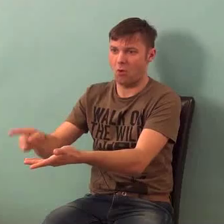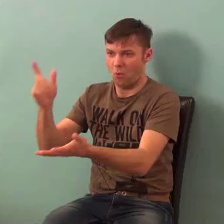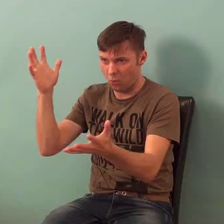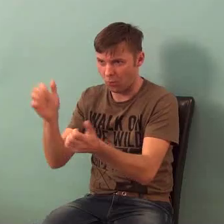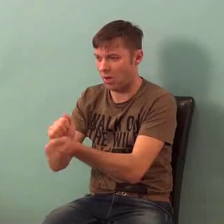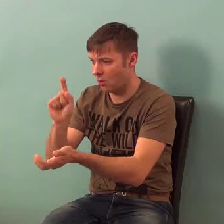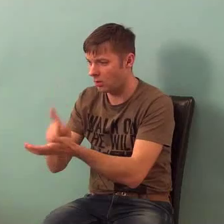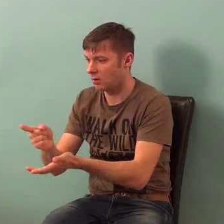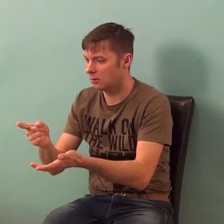Udało się ją znaleźć.